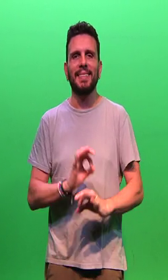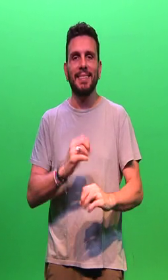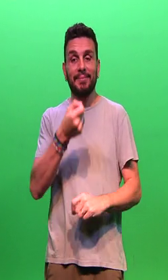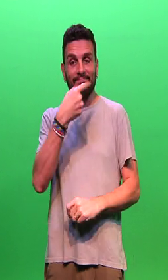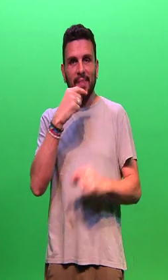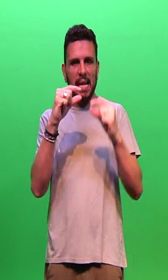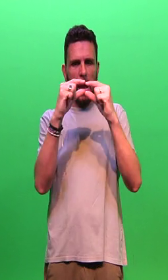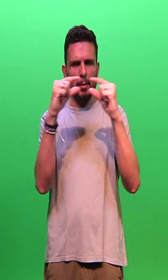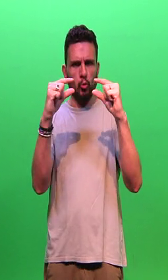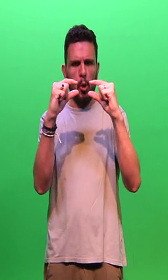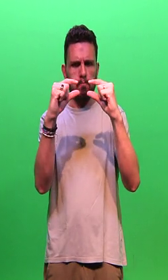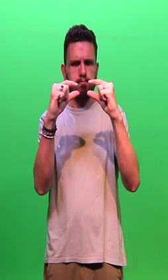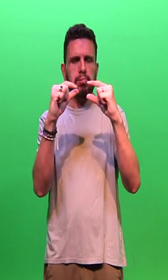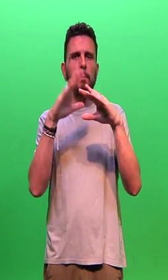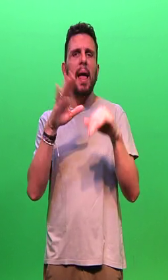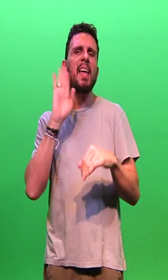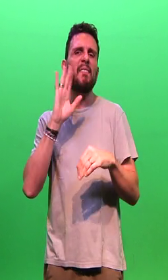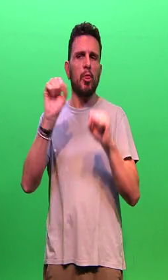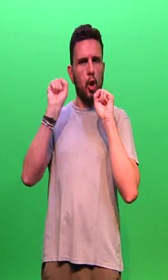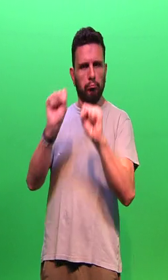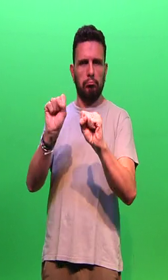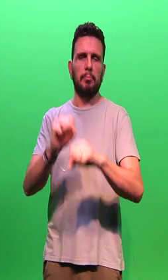Prenc una pastilla que és una capsula, i és per no agafar infeccions.